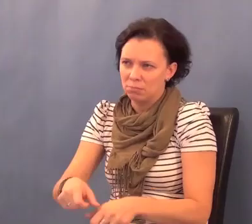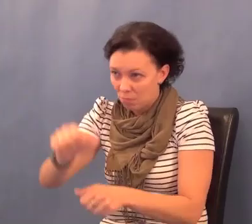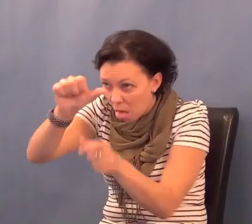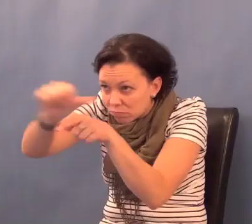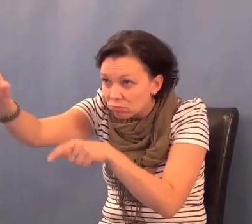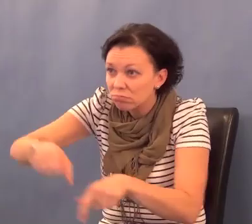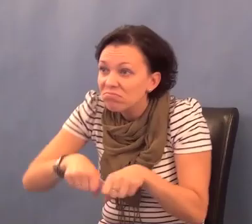Jest.